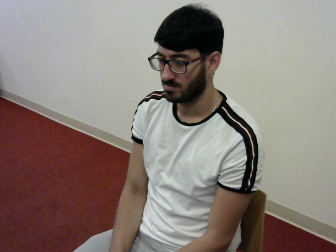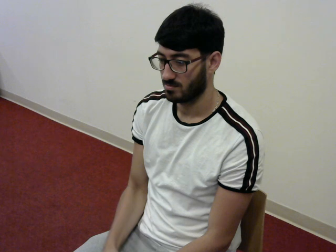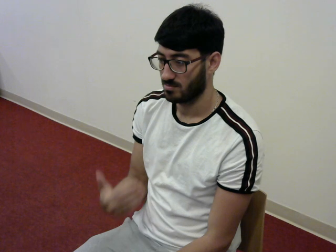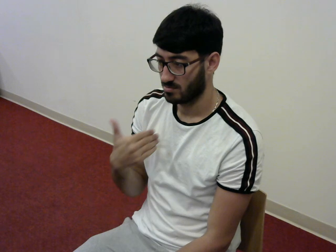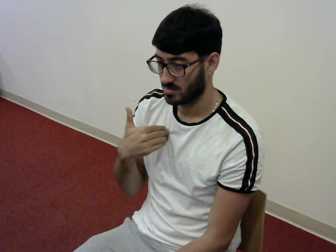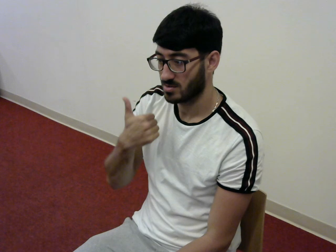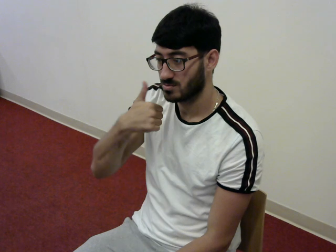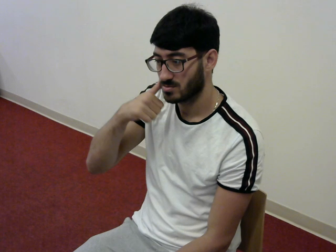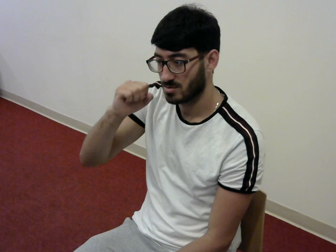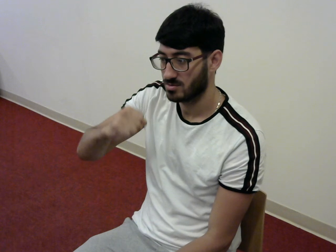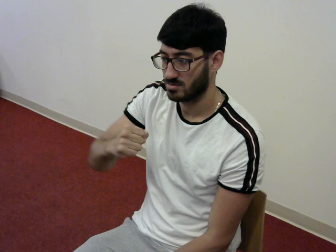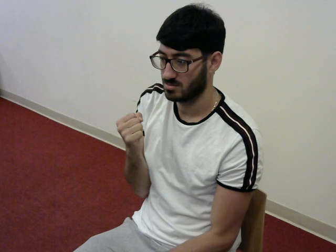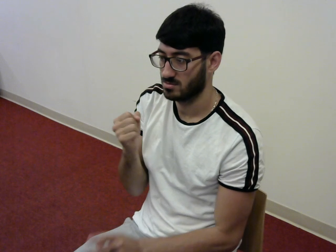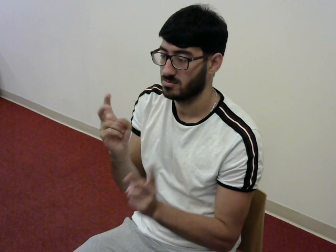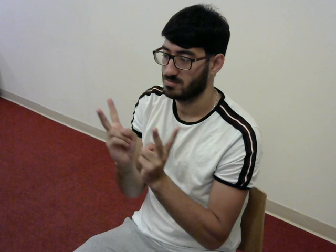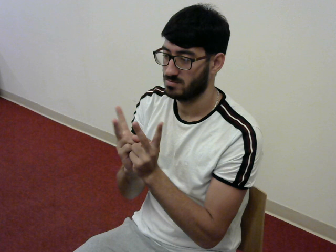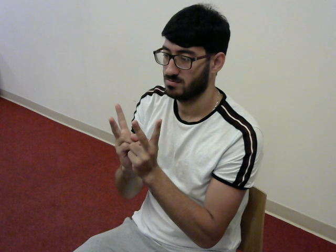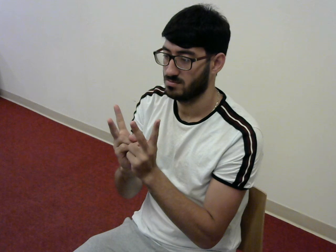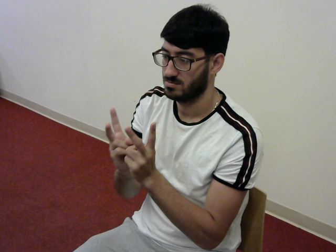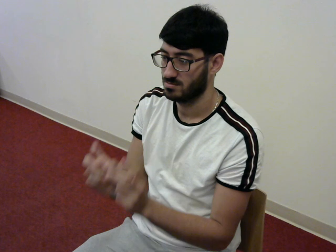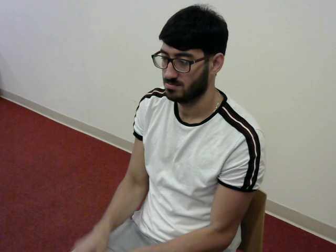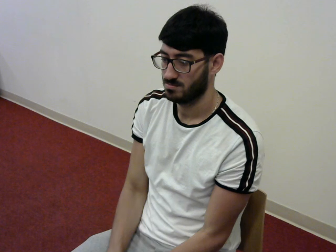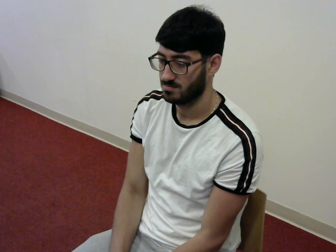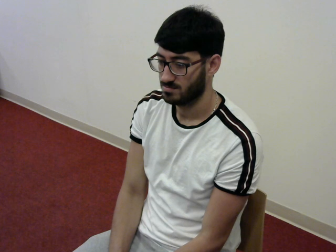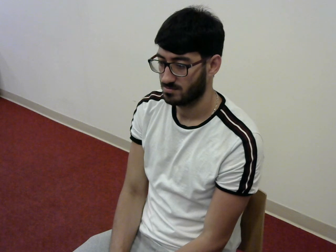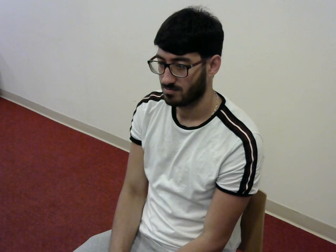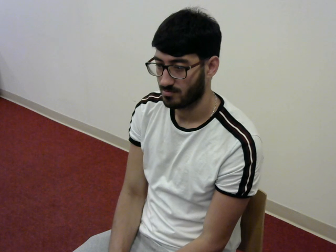Mən dünən dostlarımla görüşmüşdüm